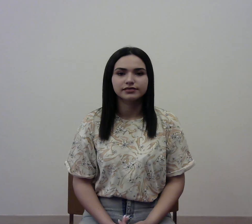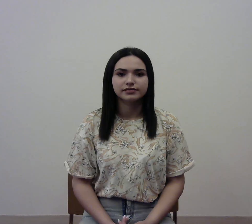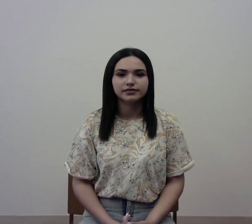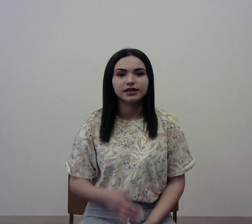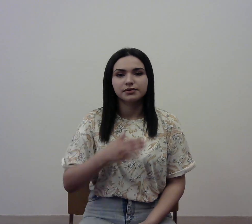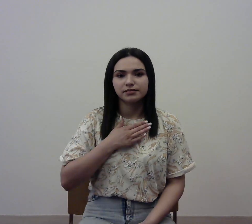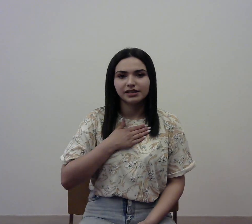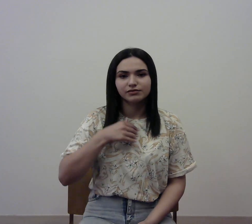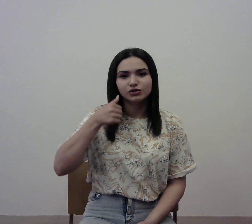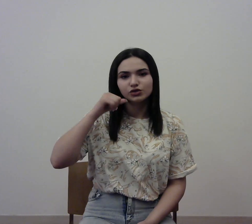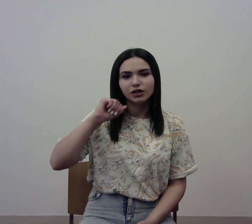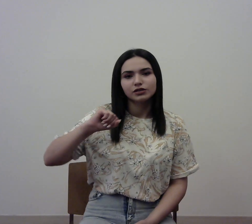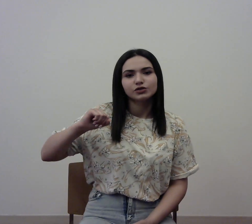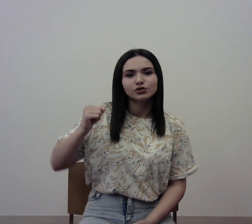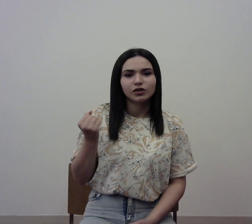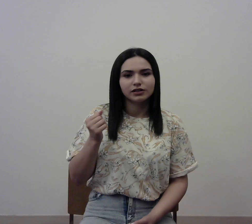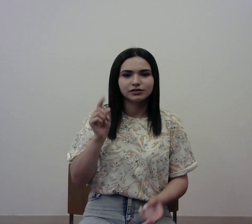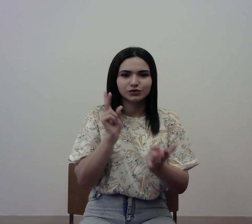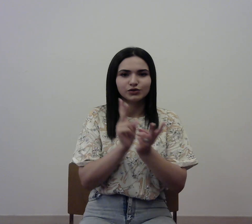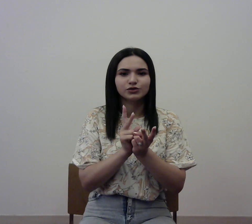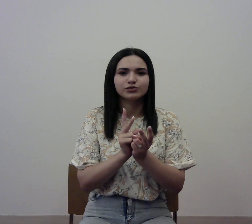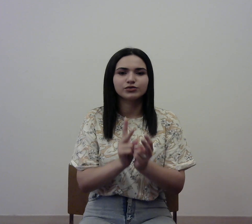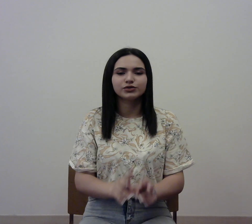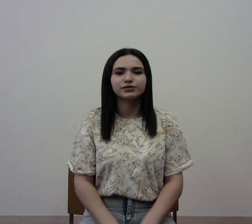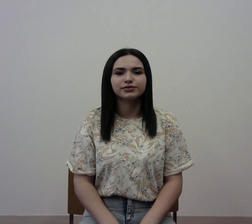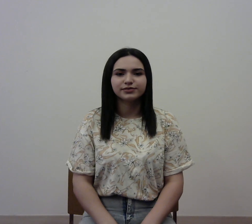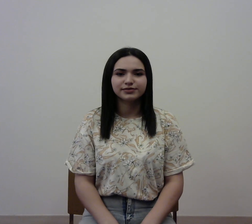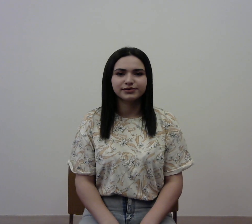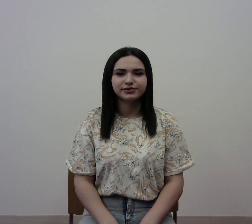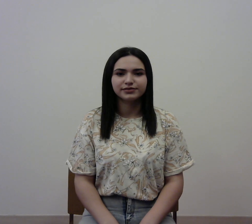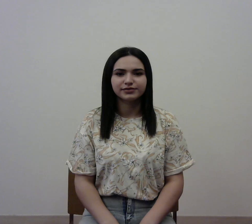Mən dünən dostlarımla görüşmüşdüm